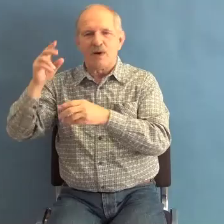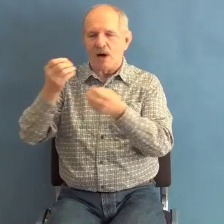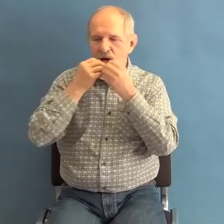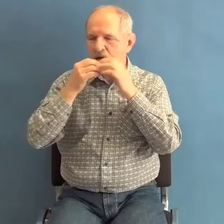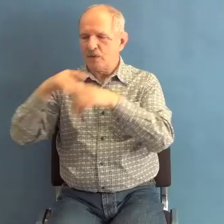Idą coś zjeść.